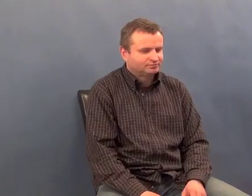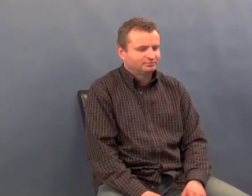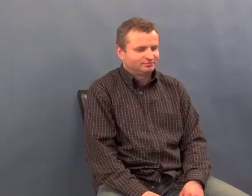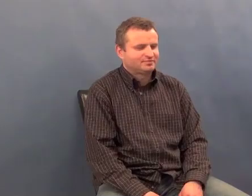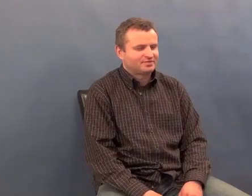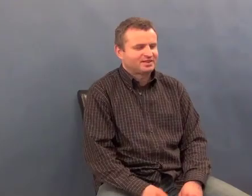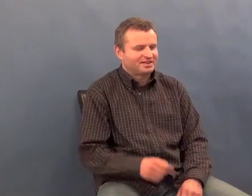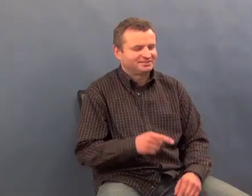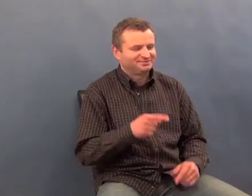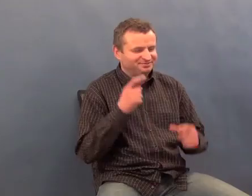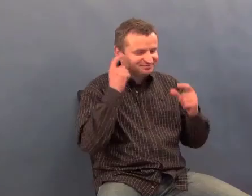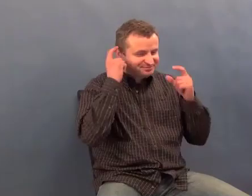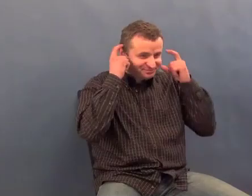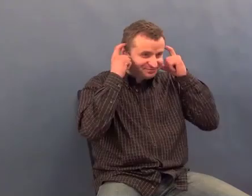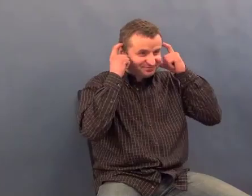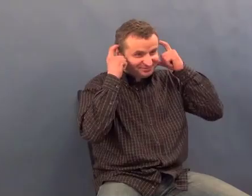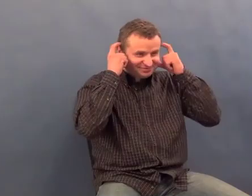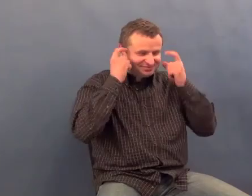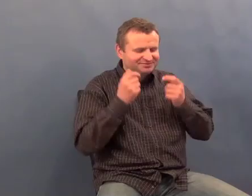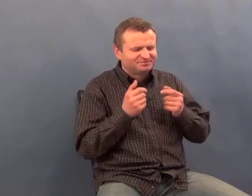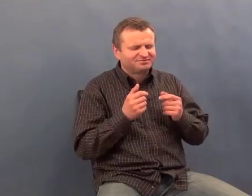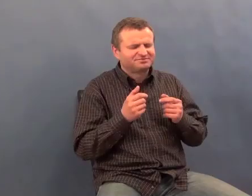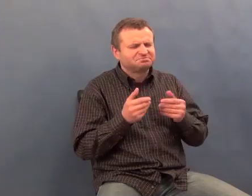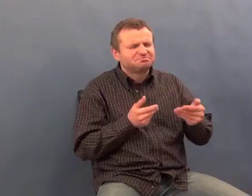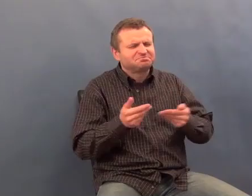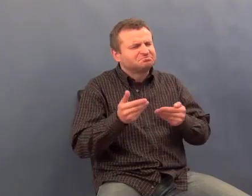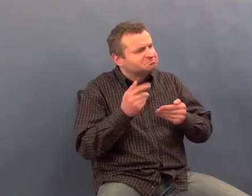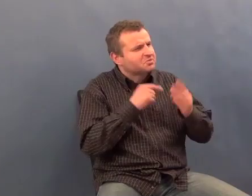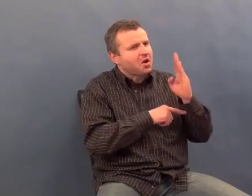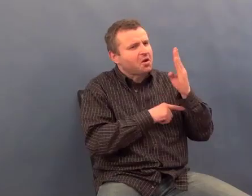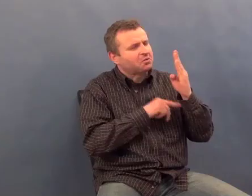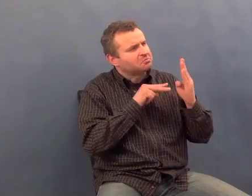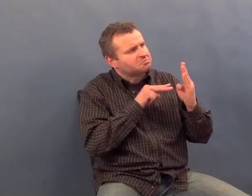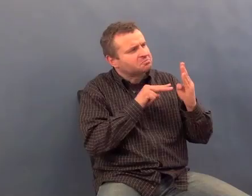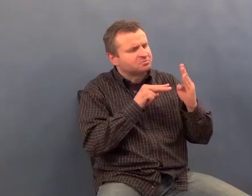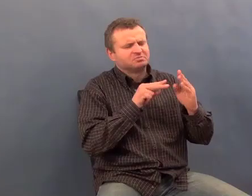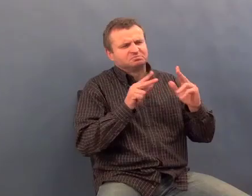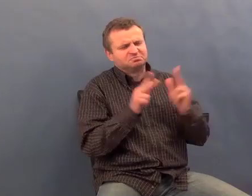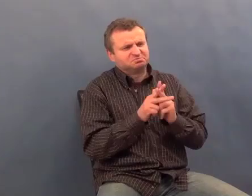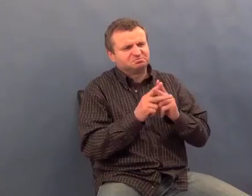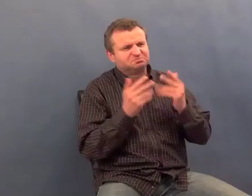Tam Myszka idąc, spojrzała na okno, patrzy zdziwiona, dziwny hałas.